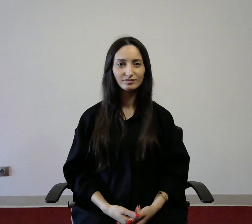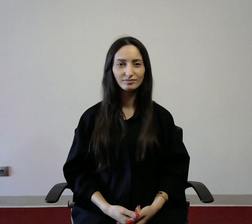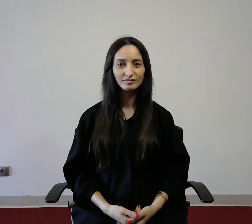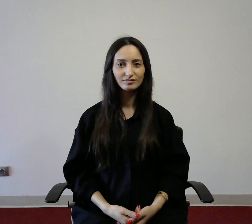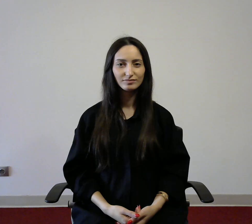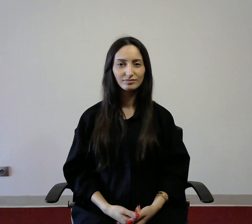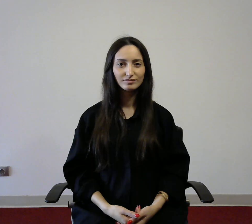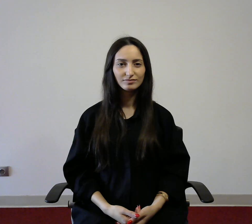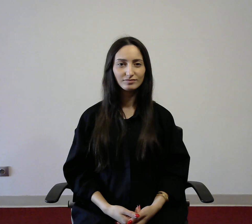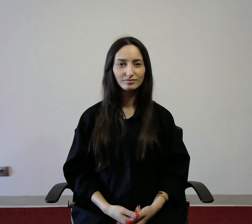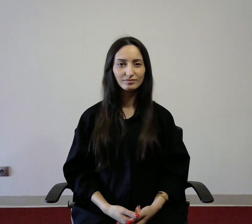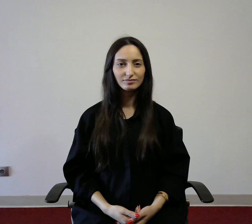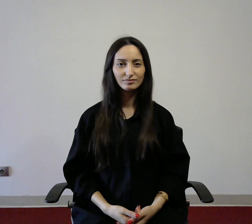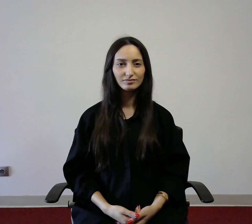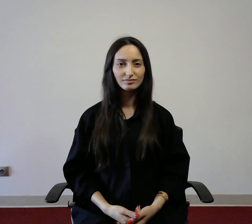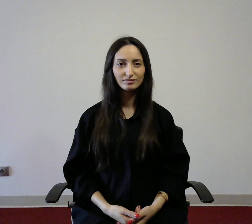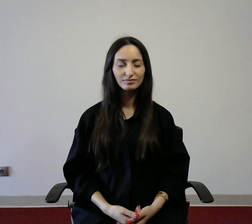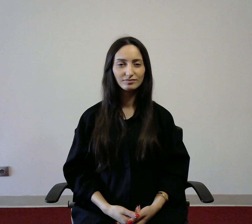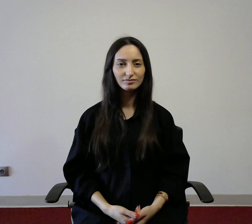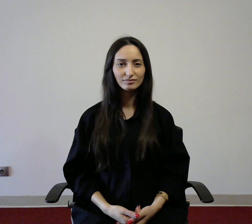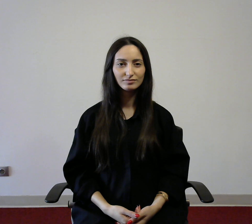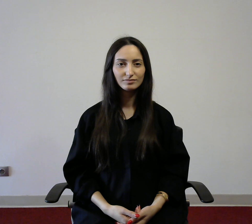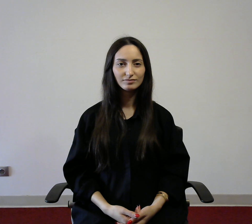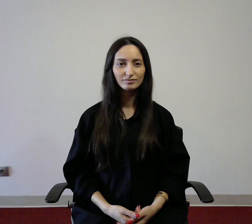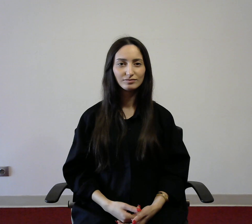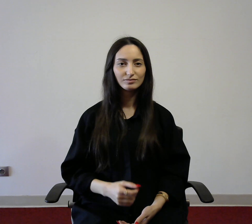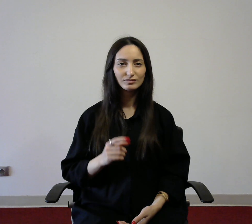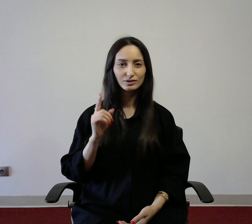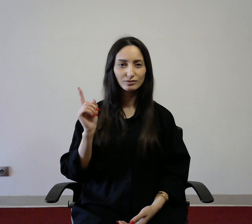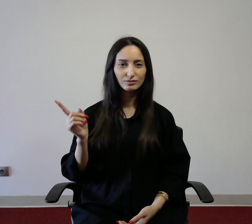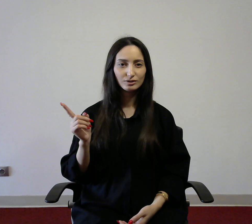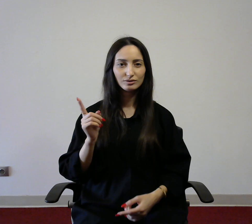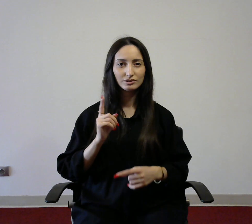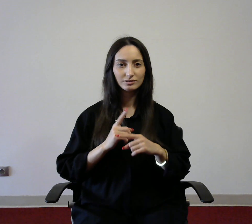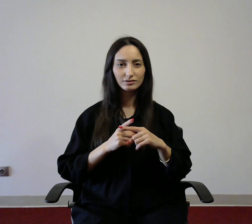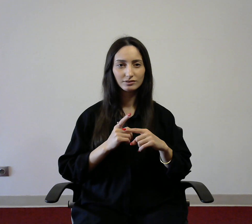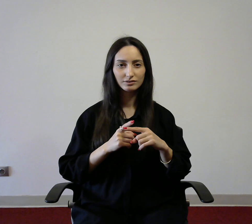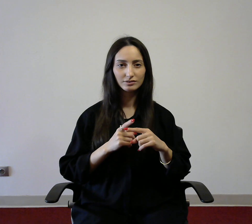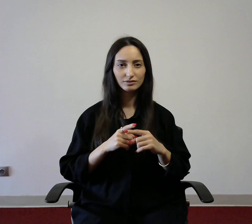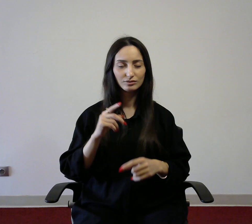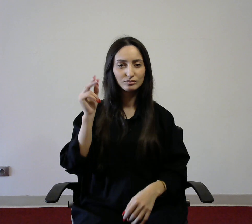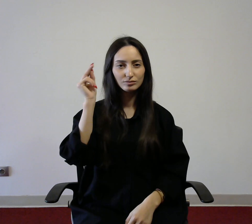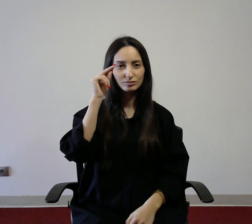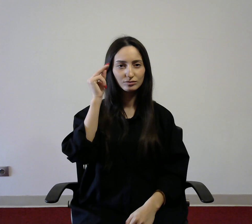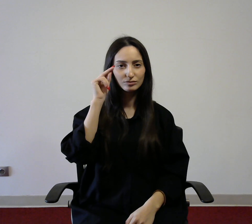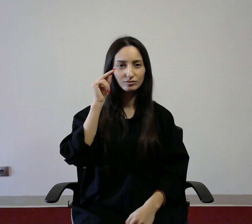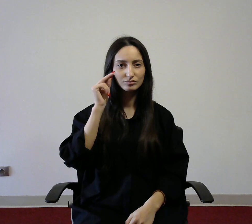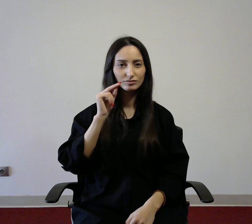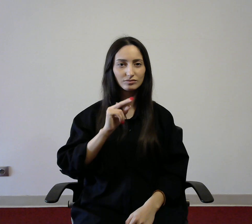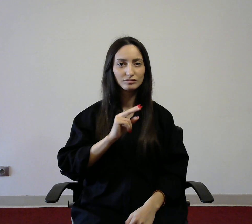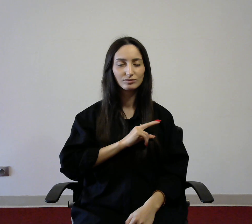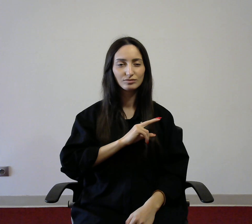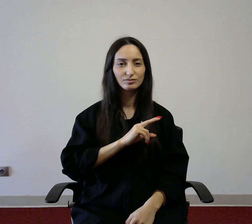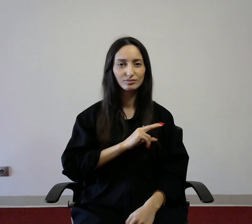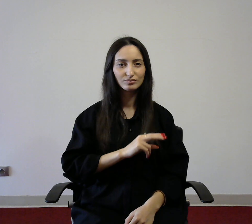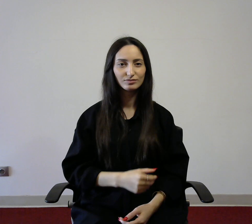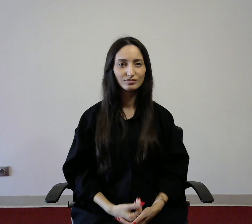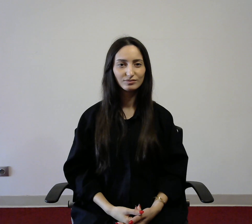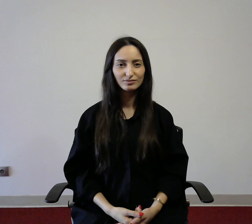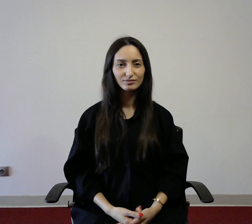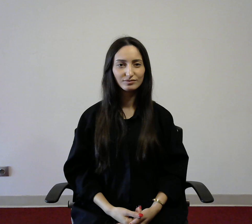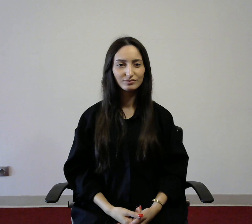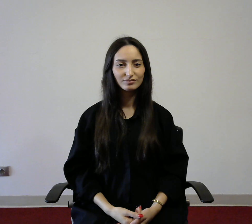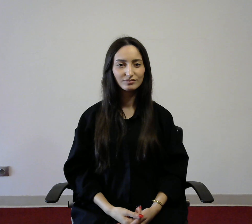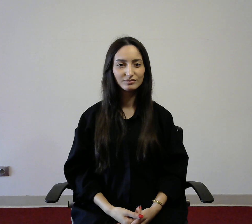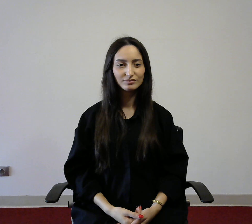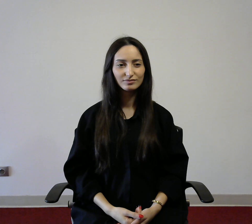O riyazi dərsləri sevir